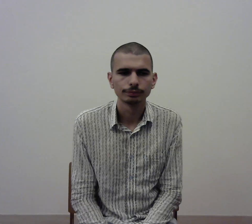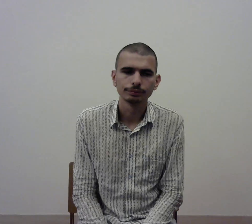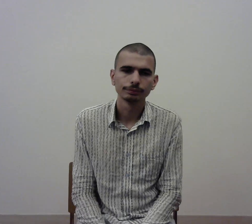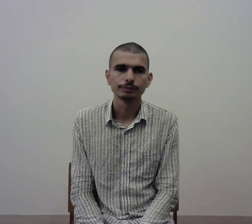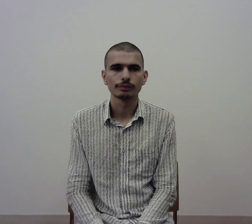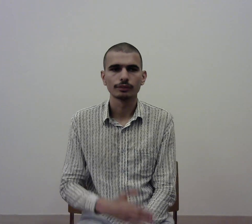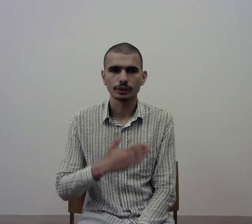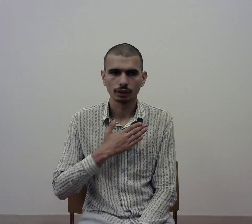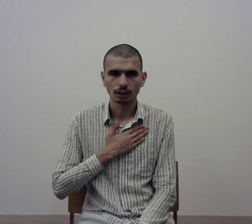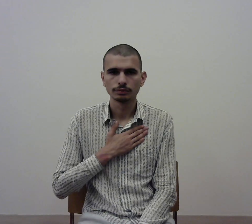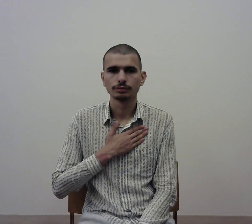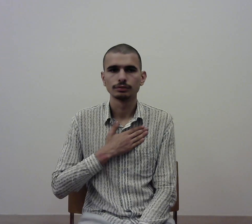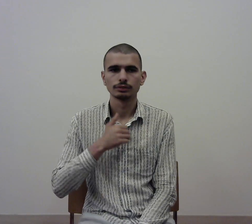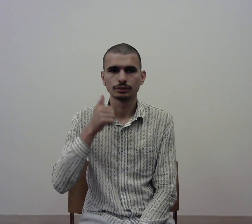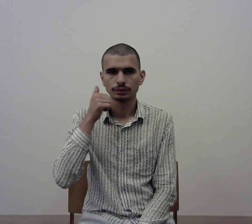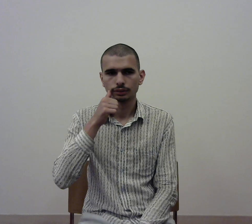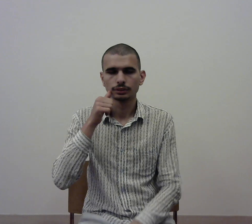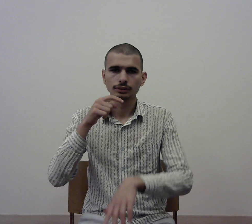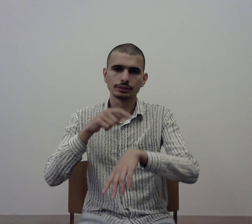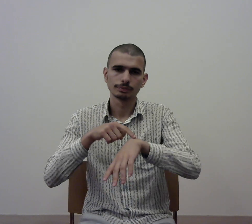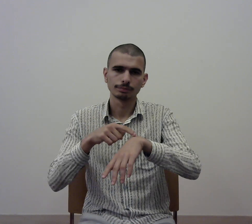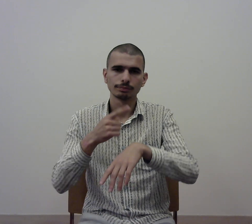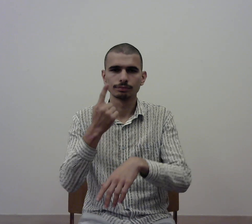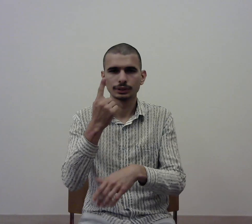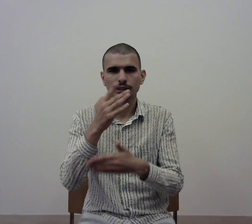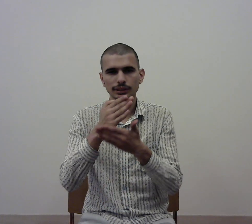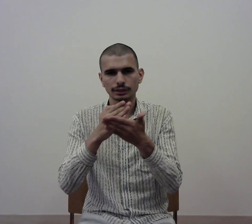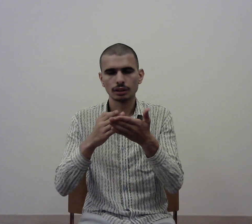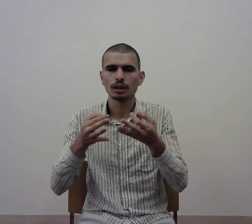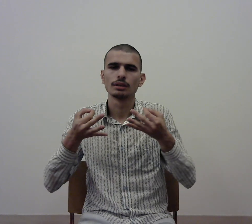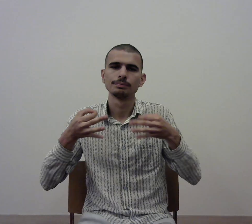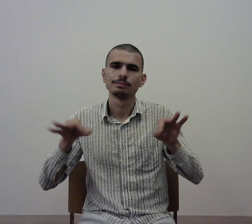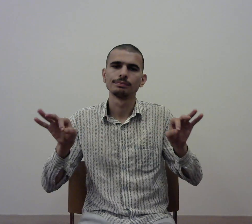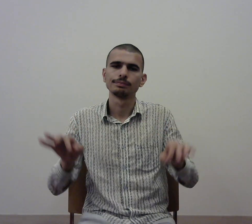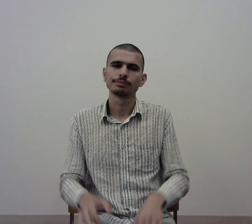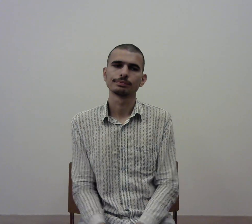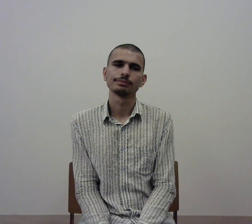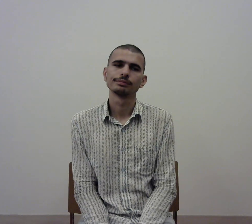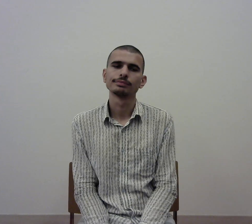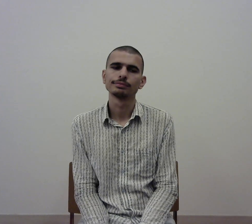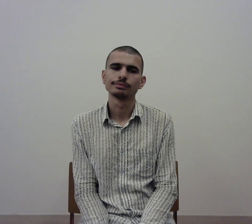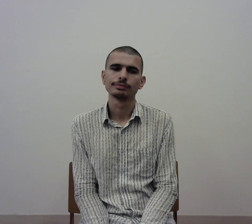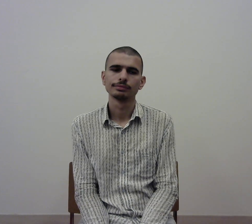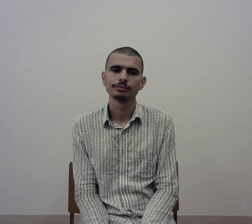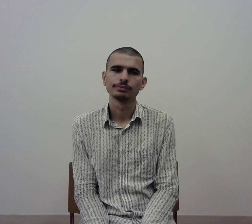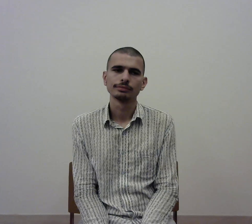Mən sabah saat birin yarısı boşam